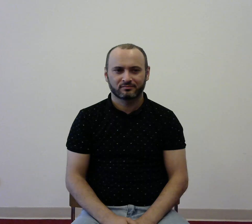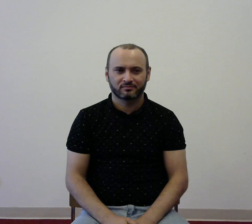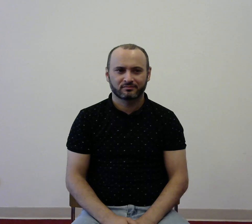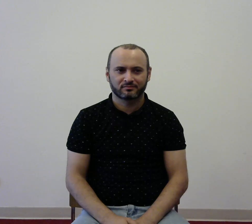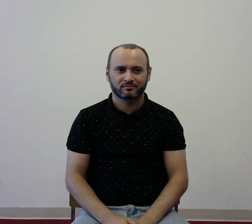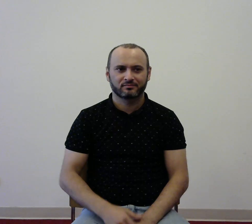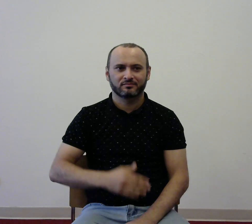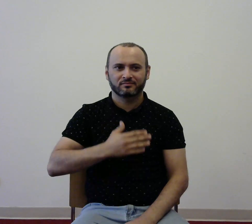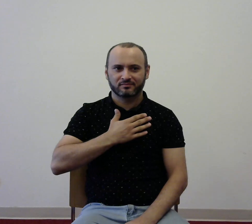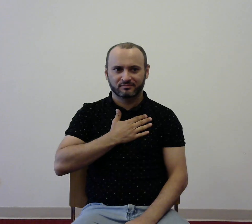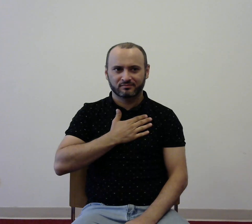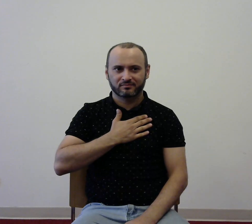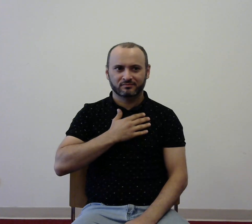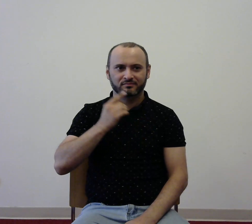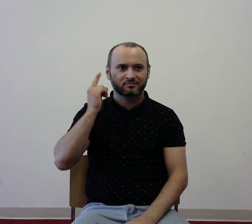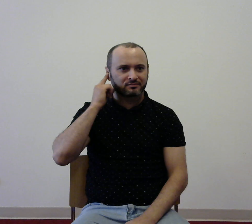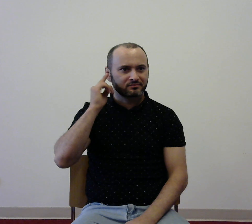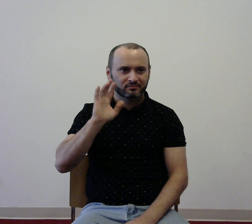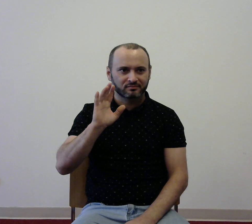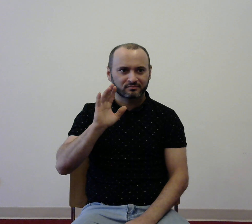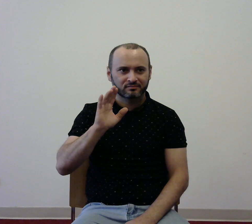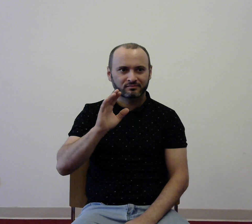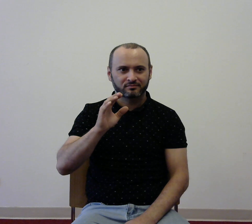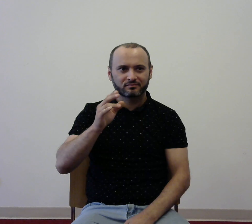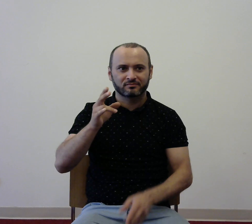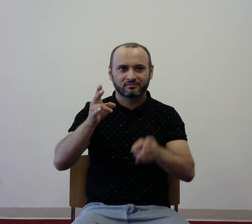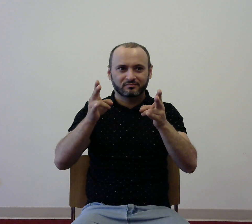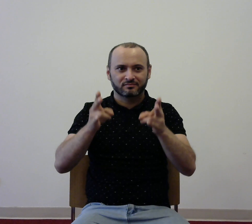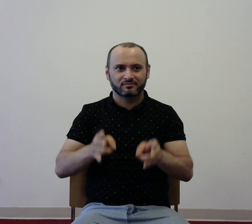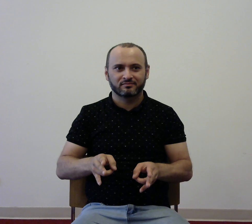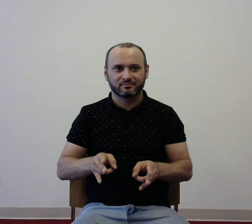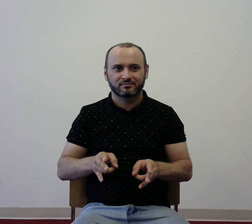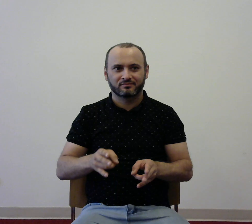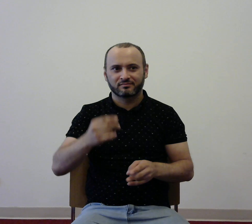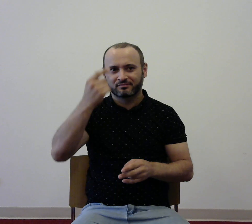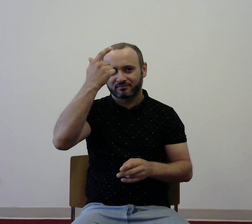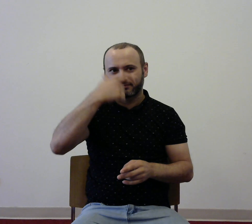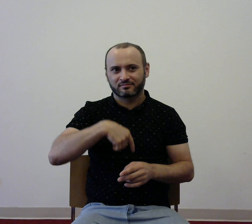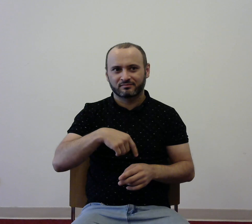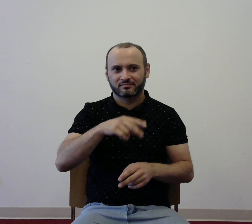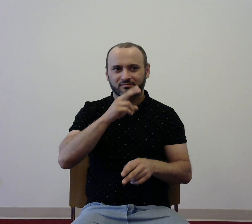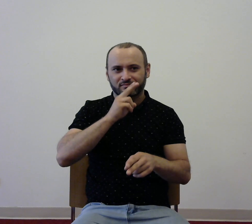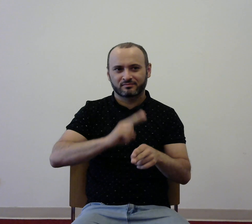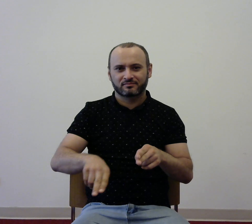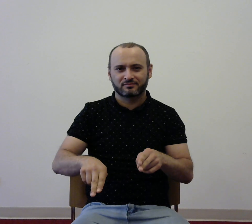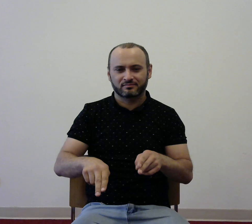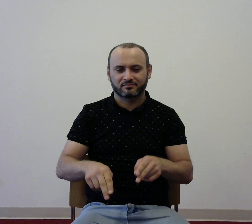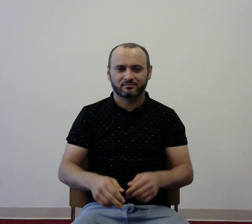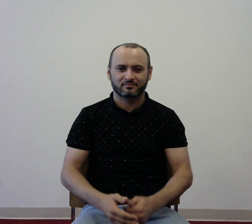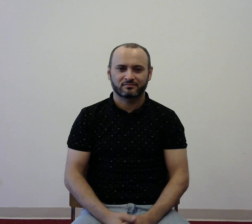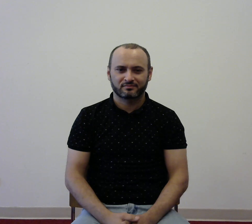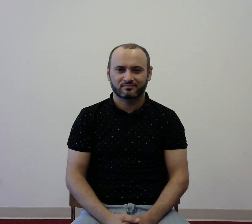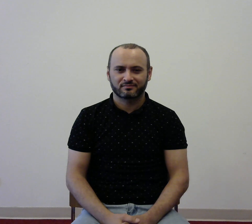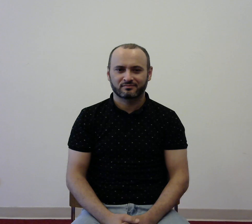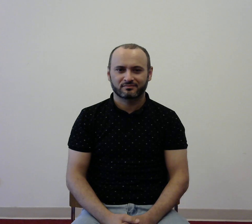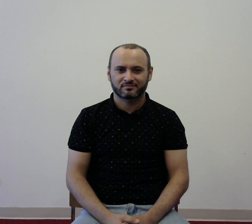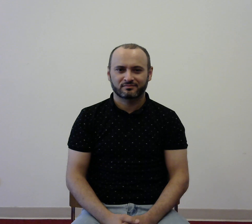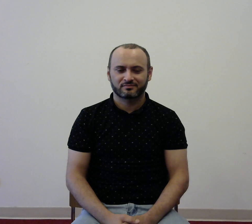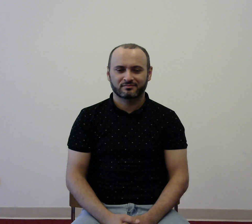Mən eşitməni qəza nəticəsində itirmişəm